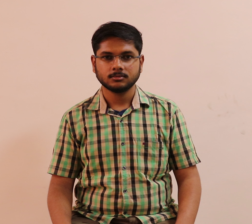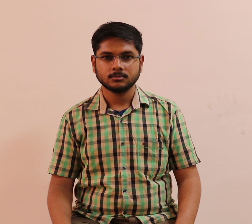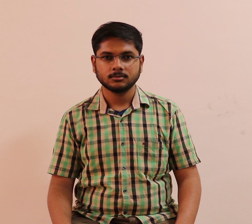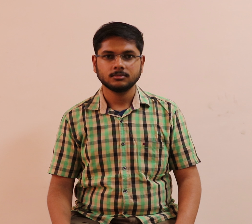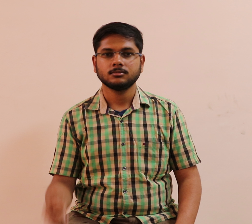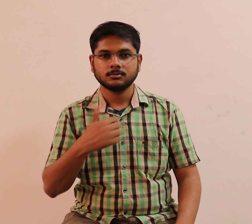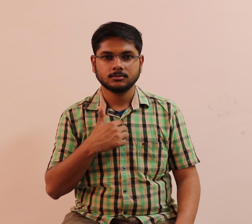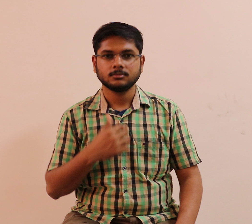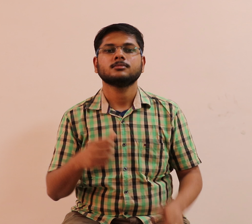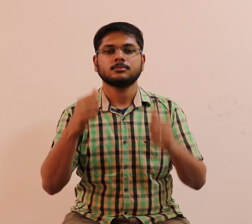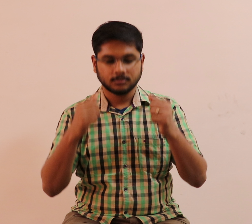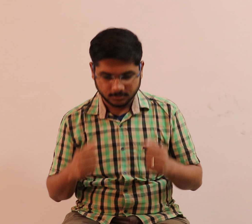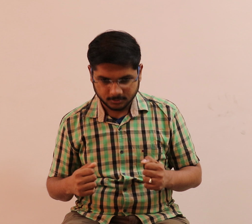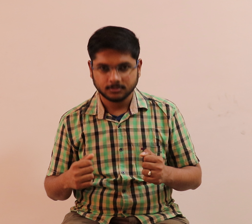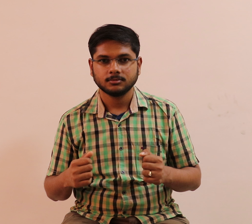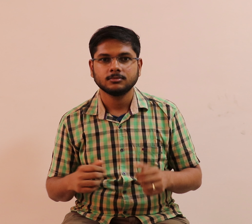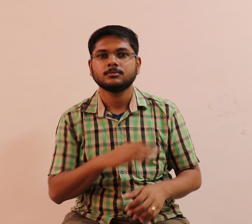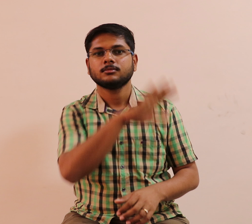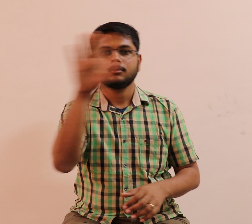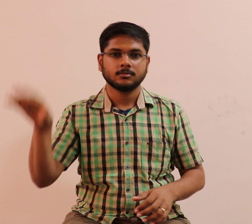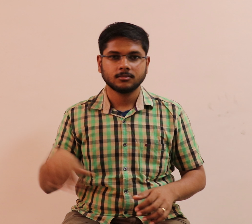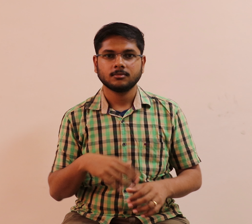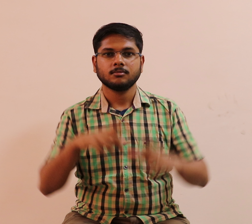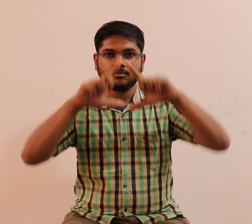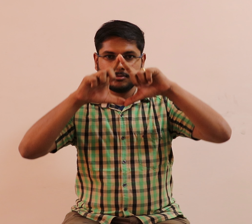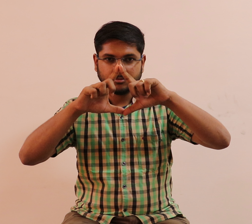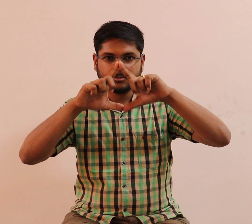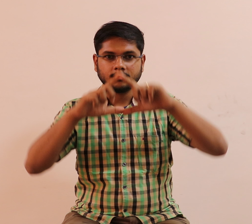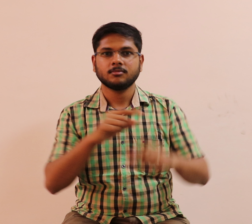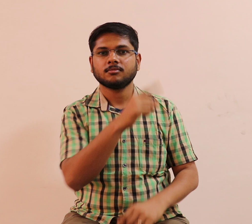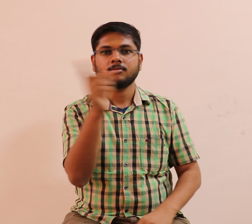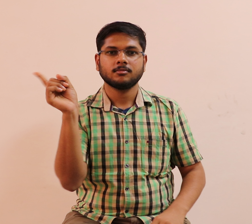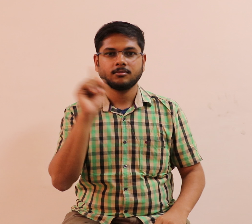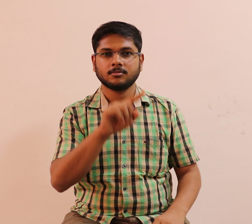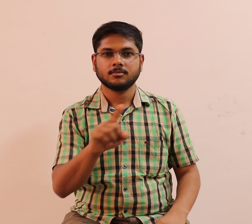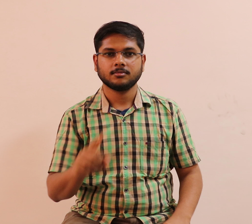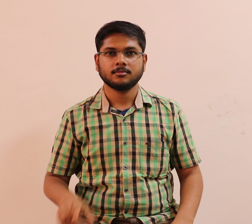i am sitting in the class